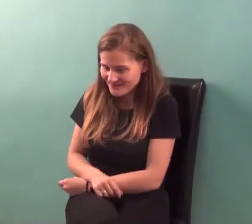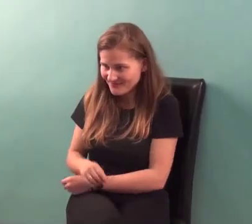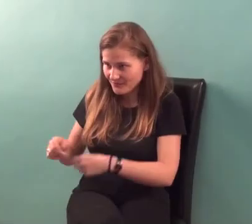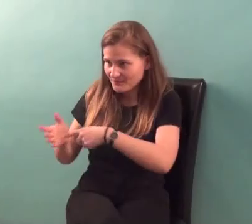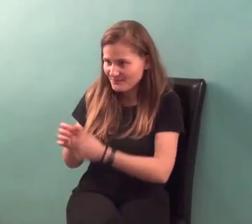O to chodzi.